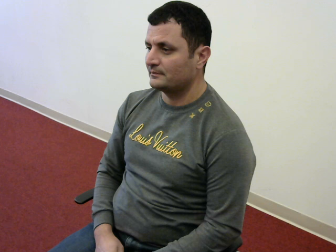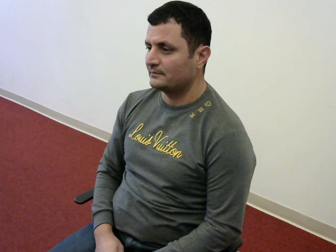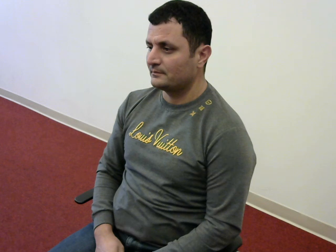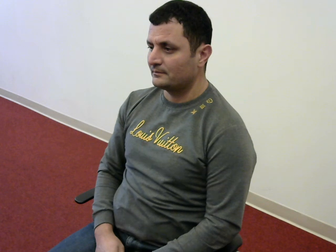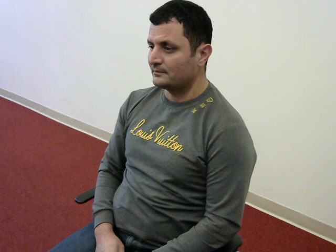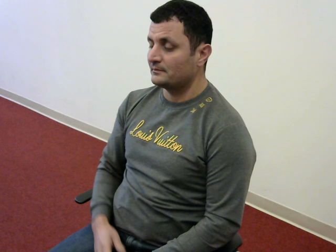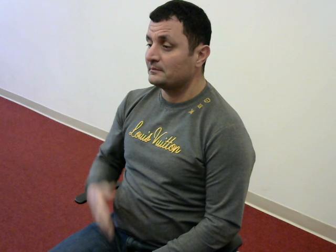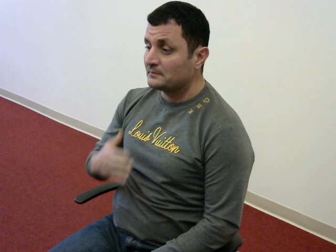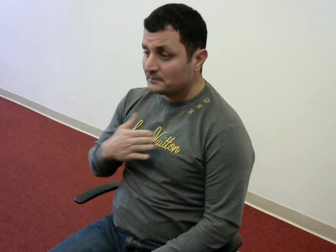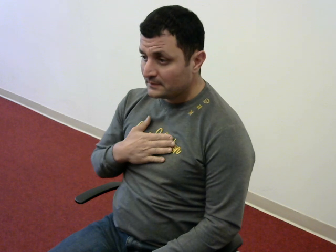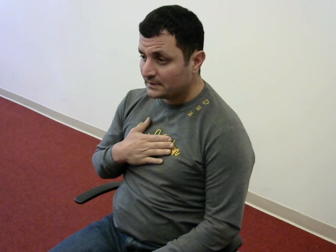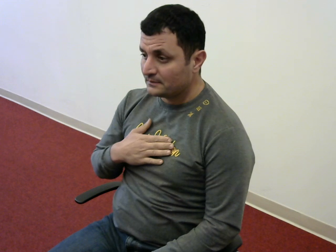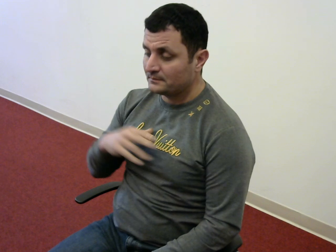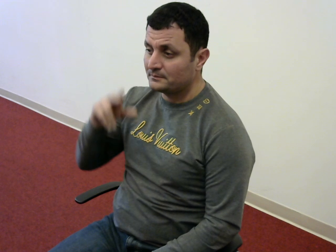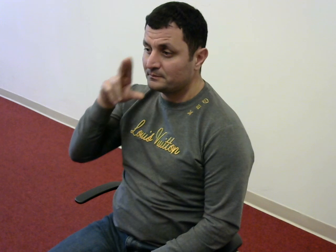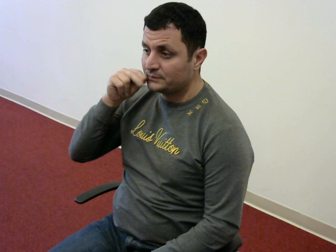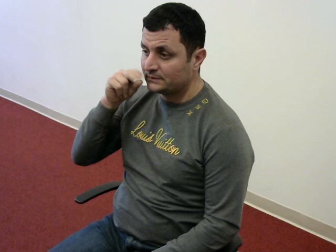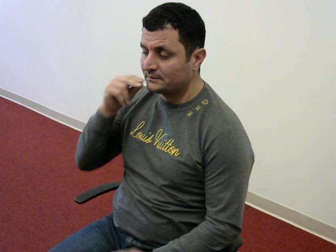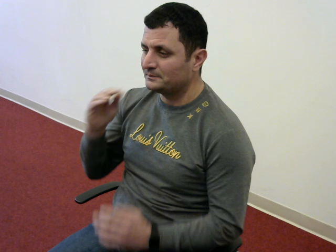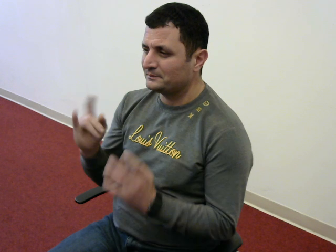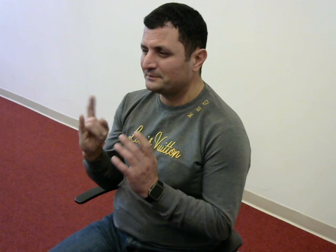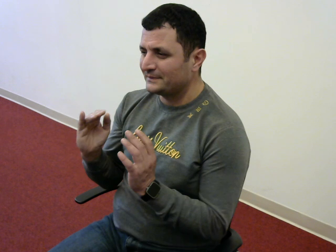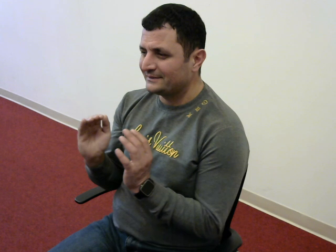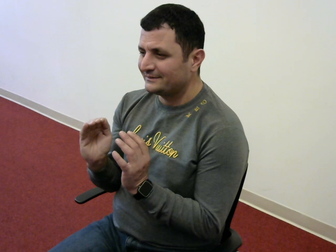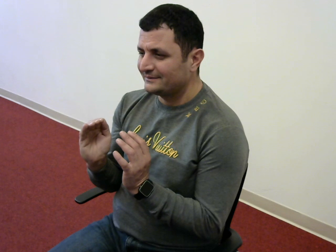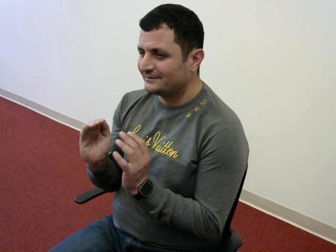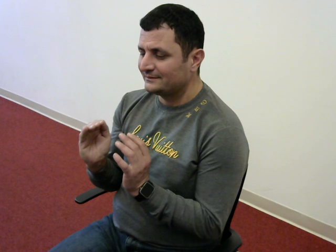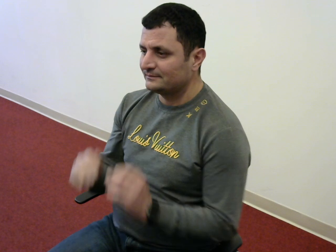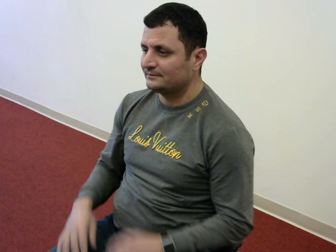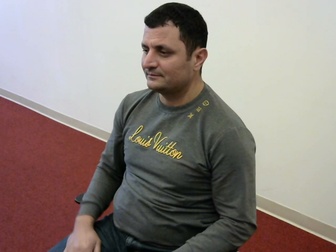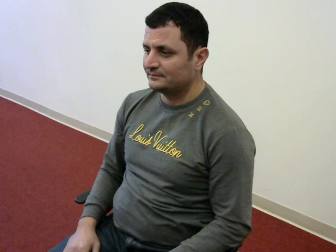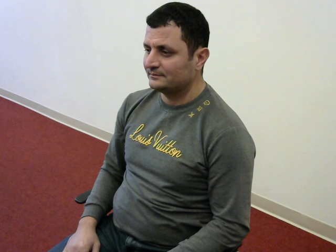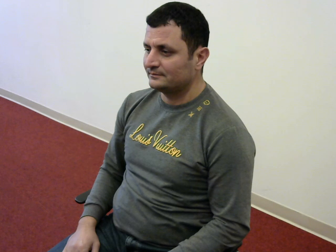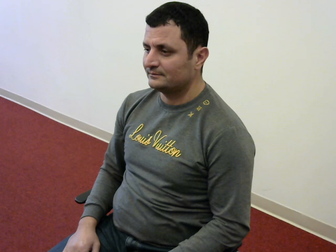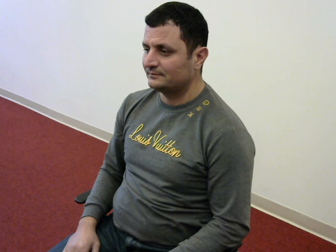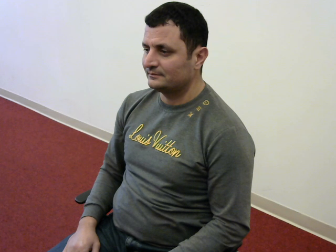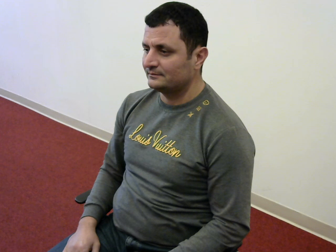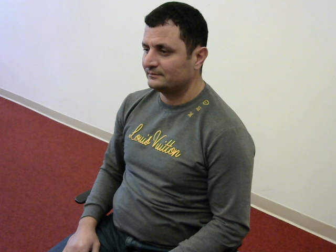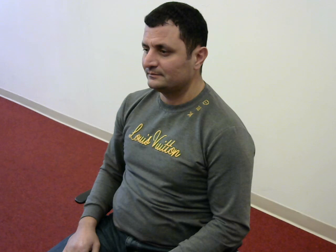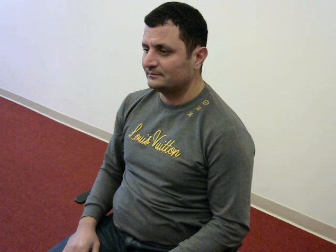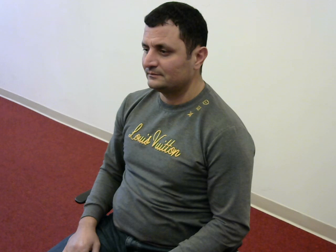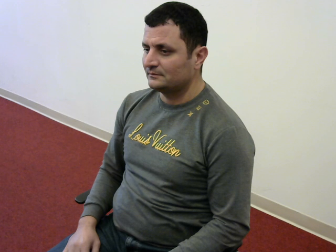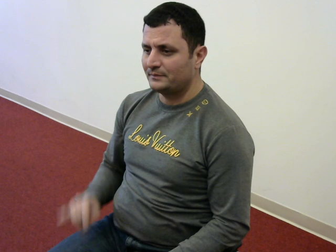Mənim pişiyim balacadır